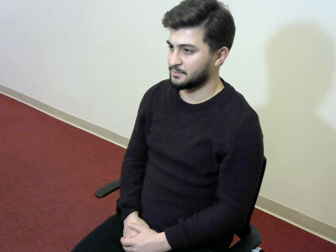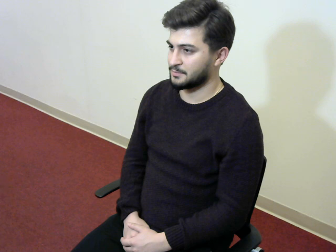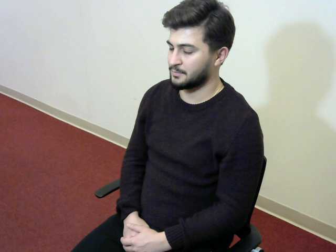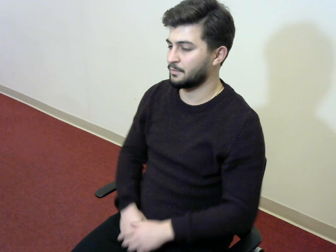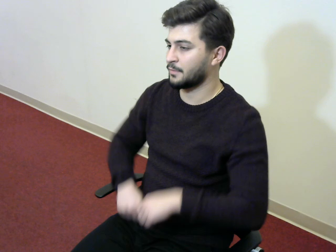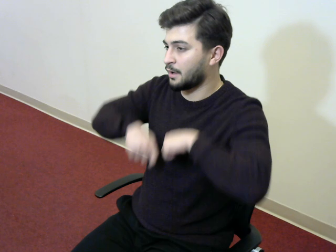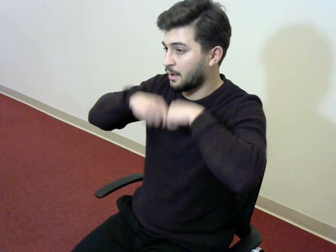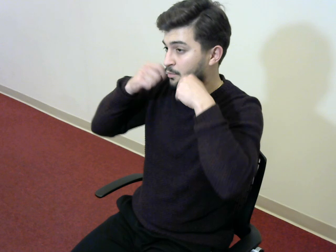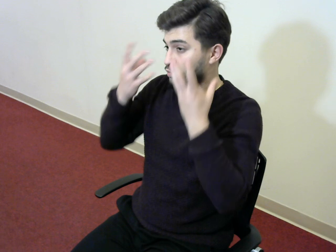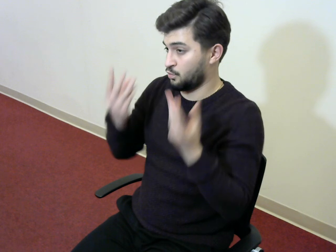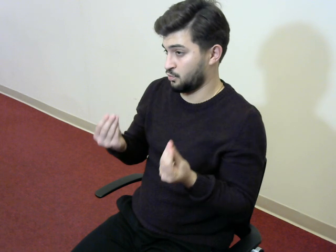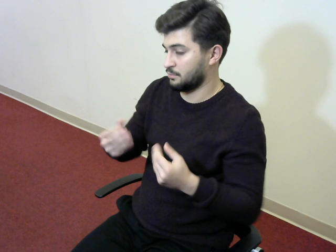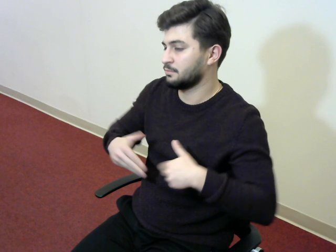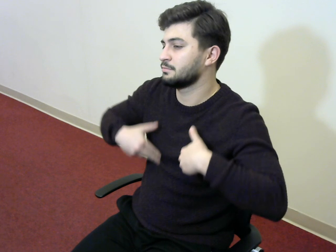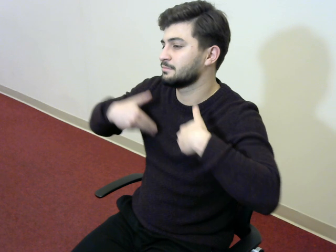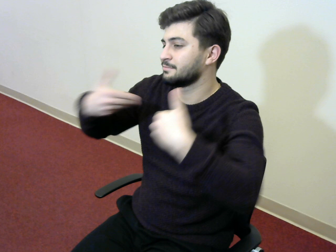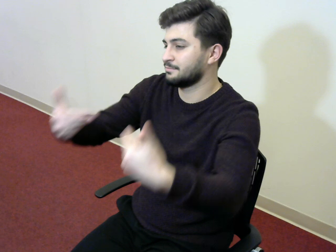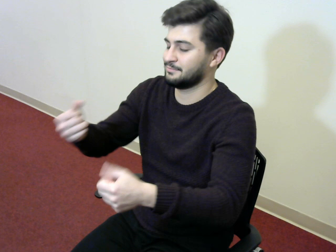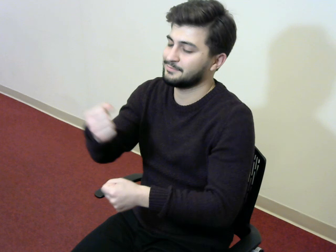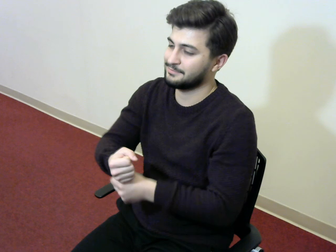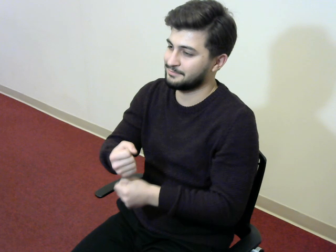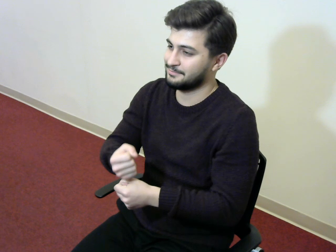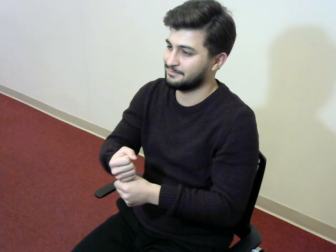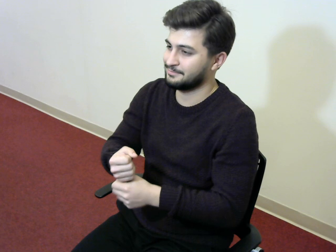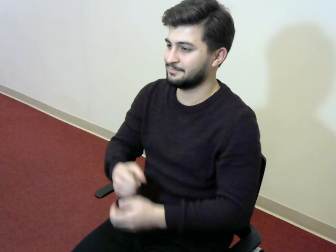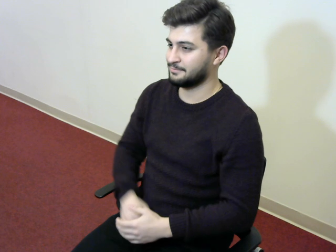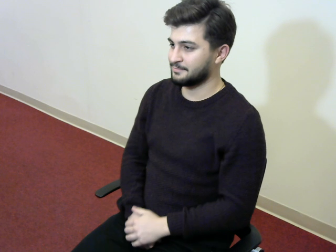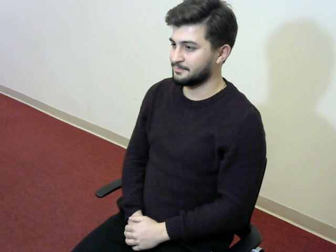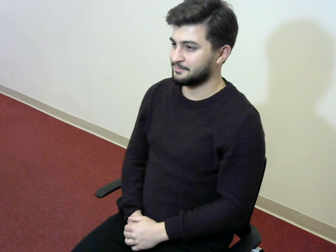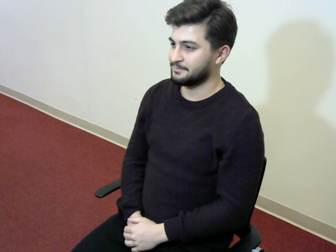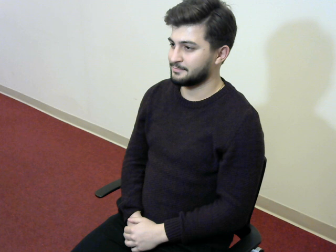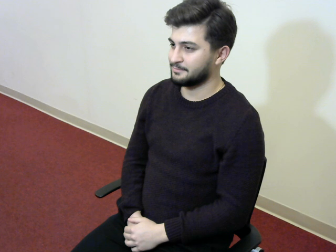Ad gününü təbrik edirəm